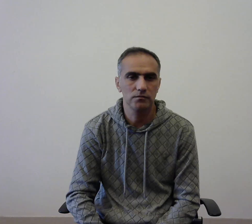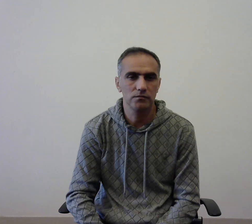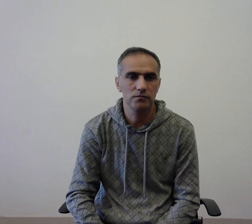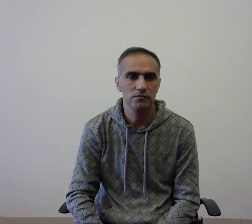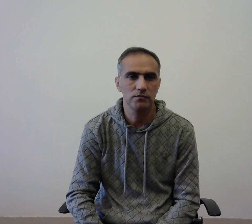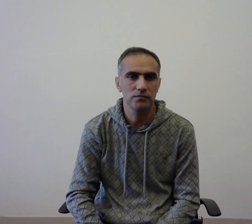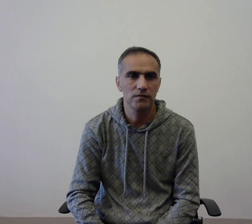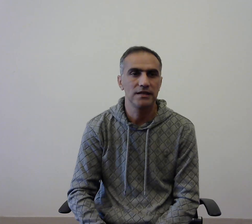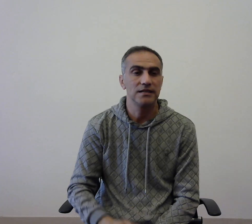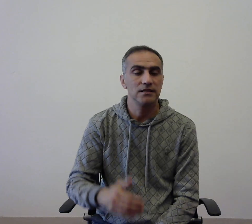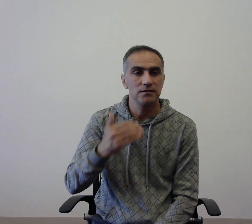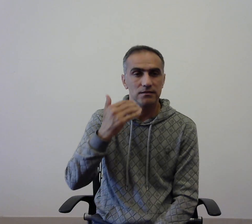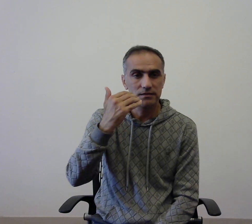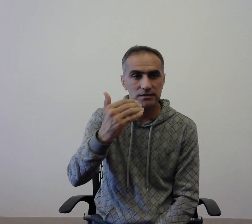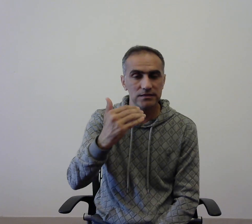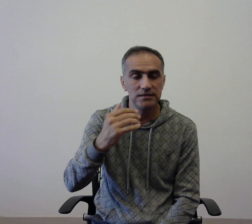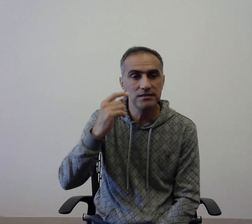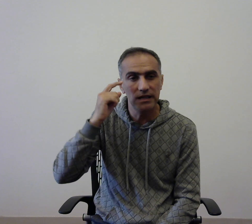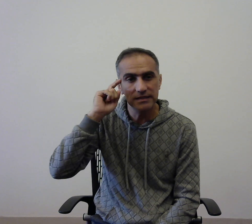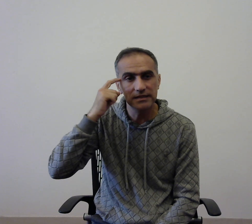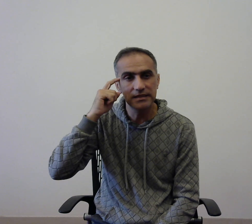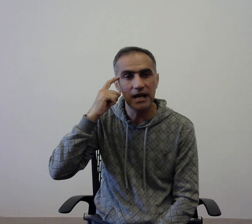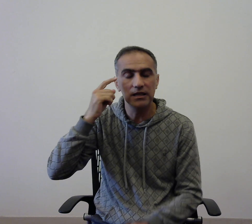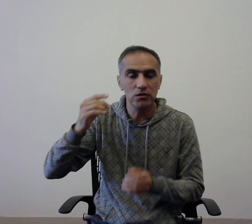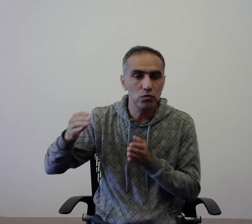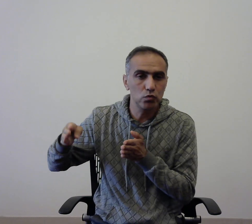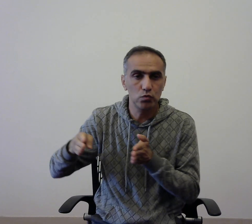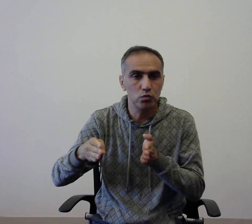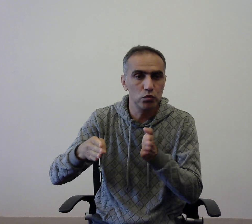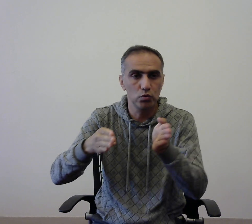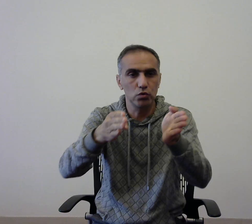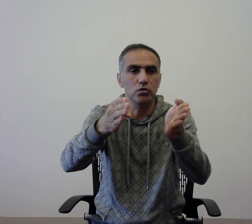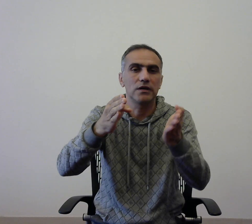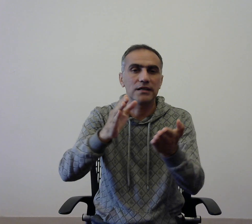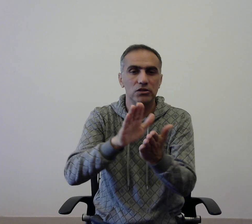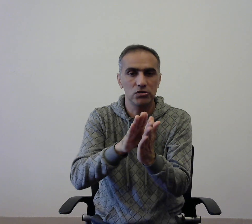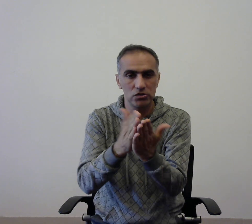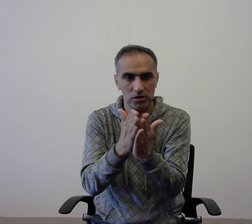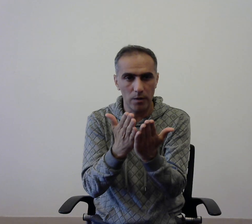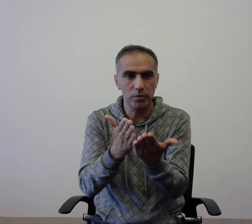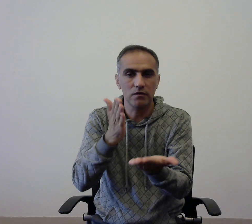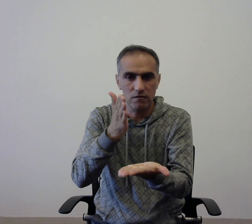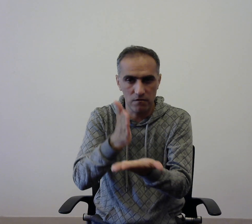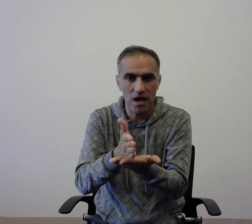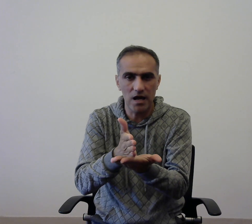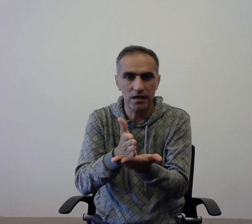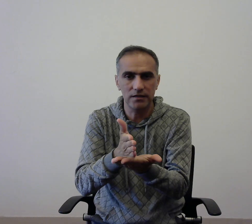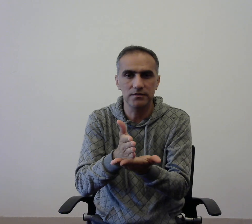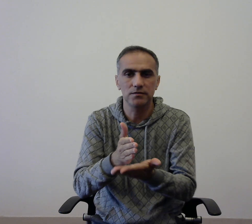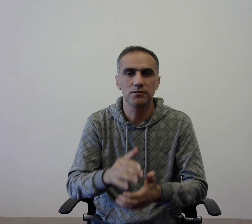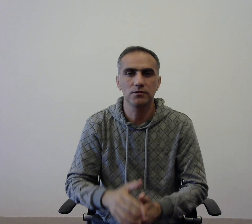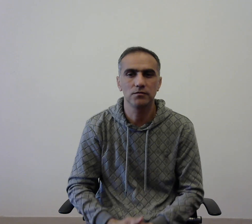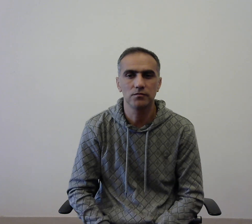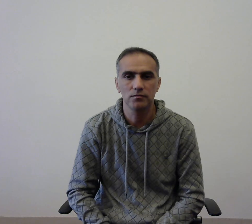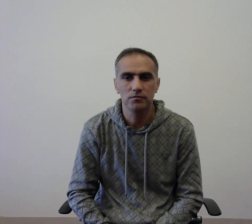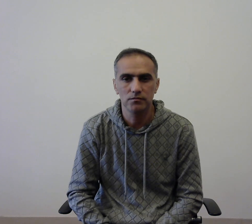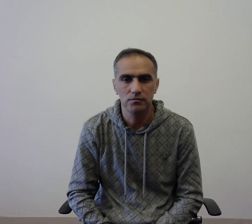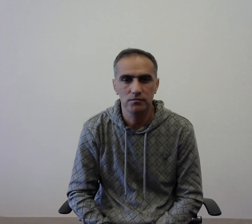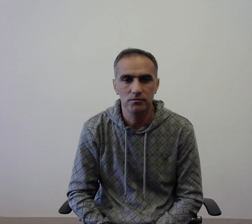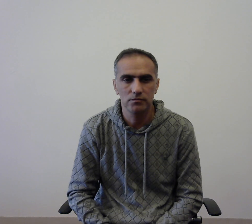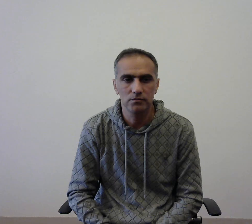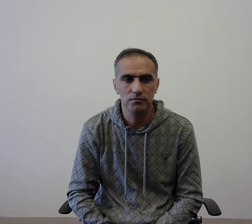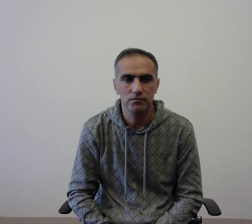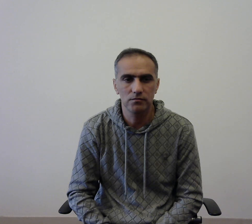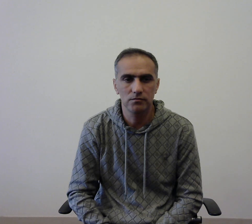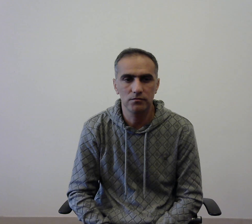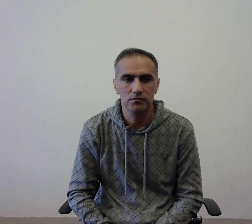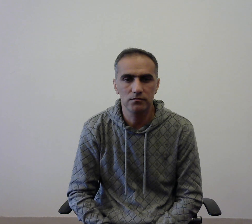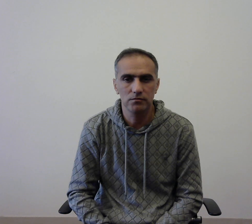Sizdə "Dəli Kür" kitabı var?